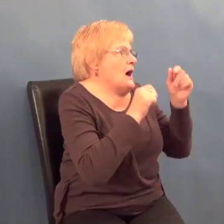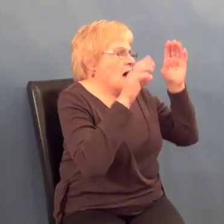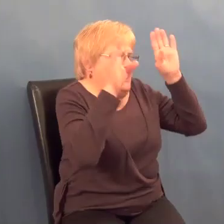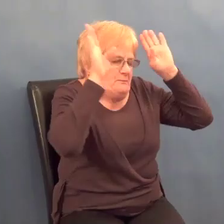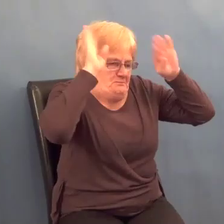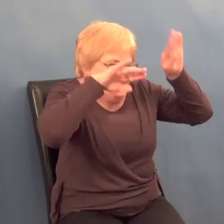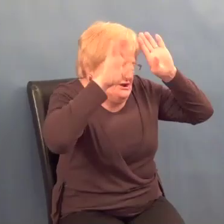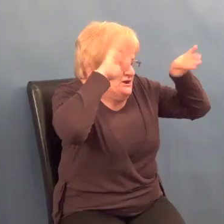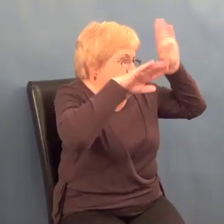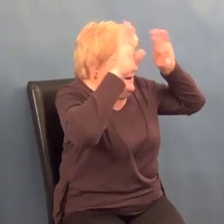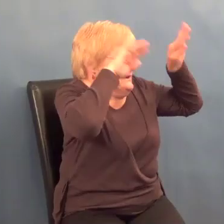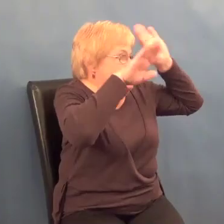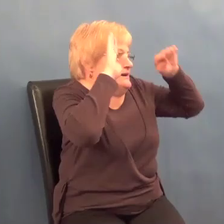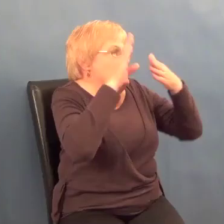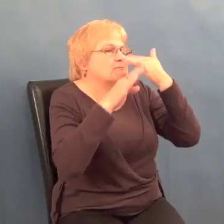Aa, miś.